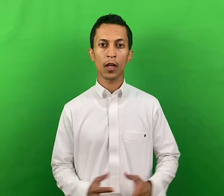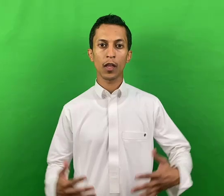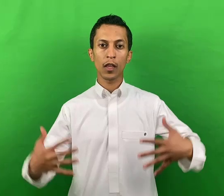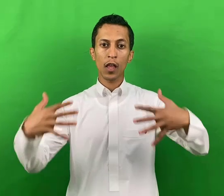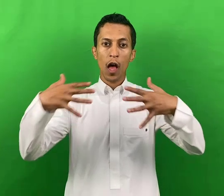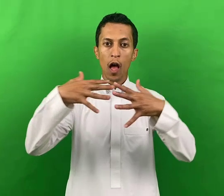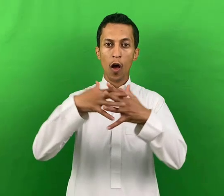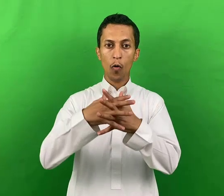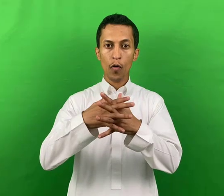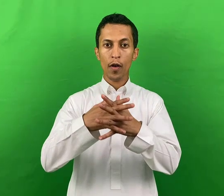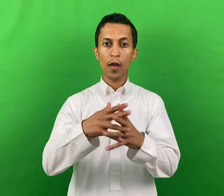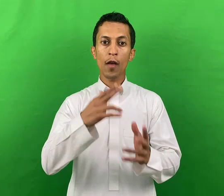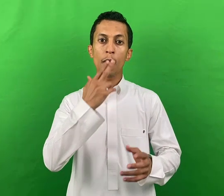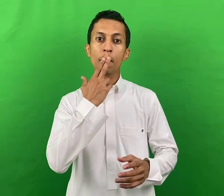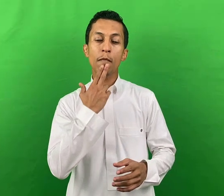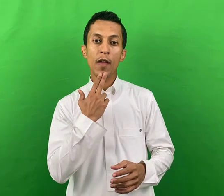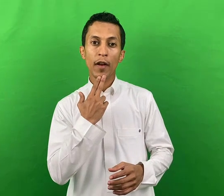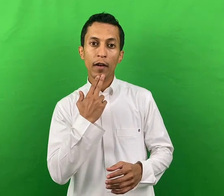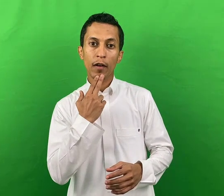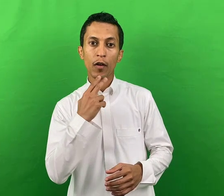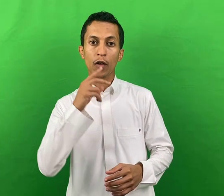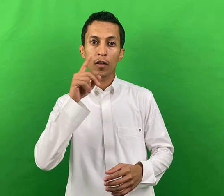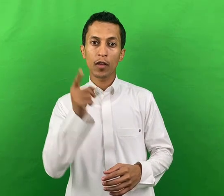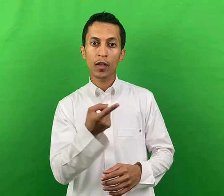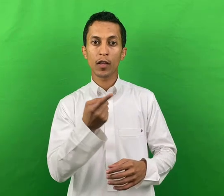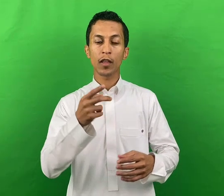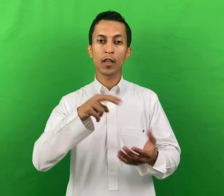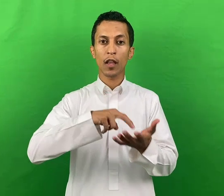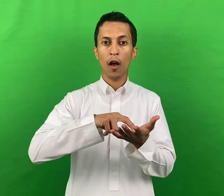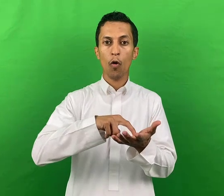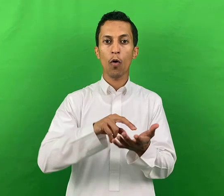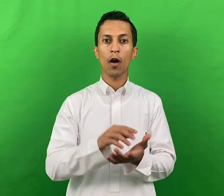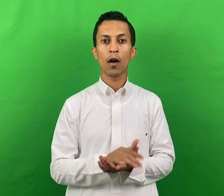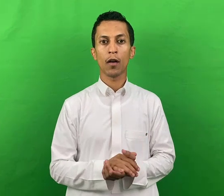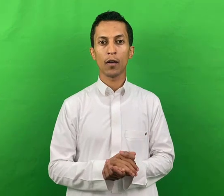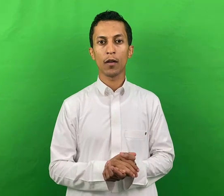تعاونوا على البر والتقوى